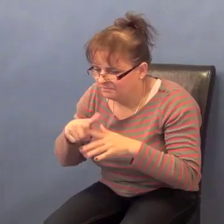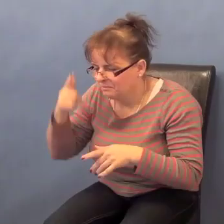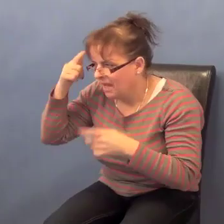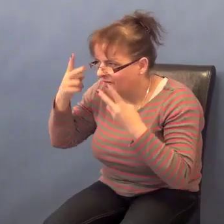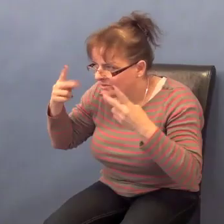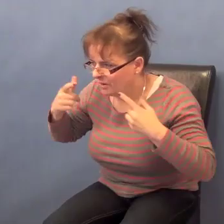Myślałam, że to ważne.